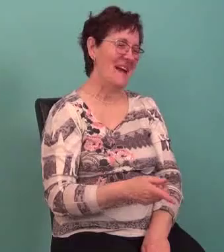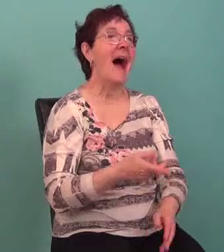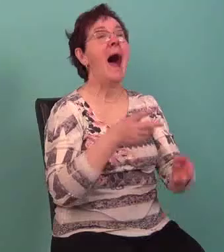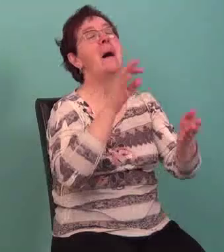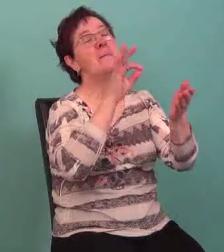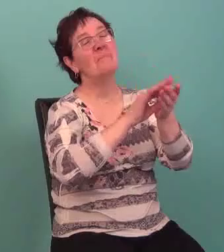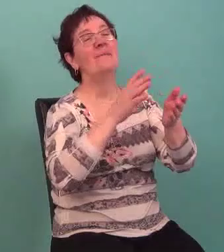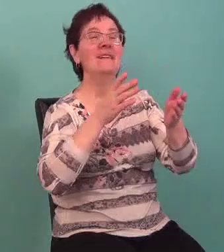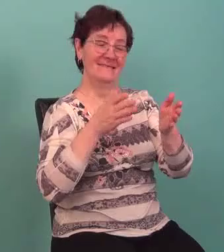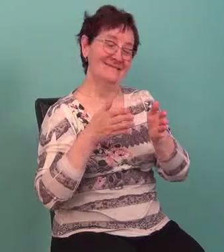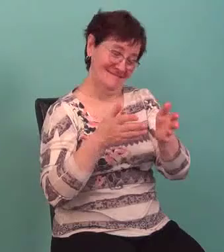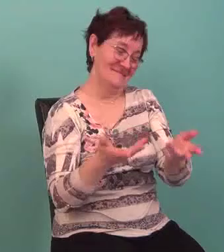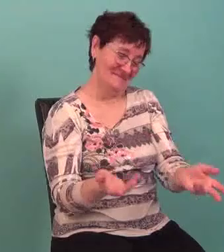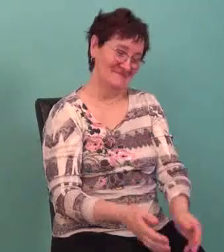Pewnie na ulicy jest.